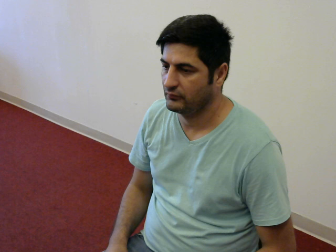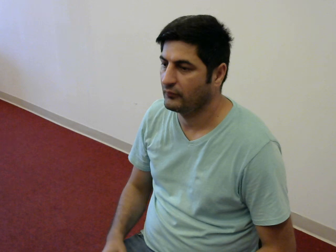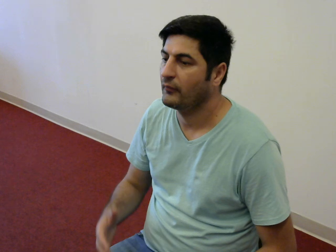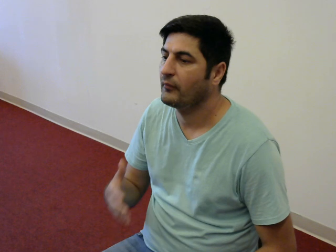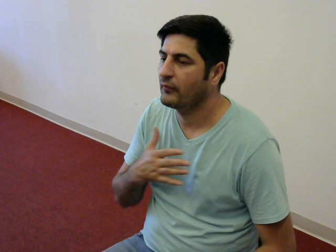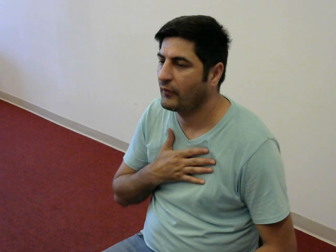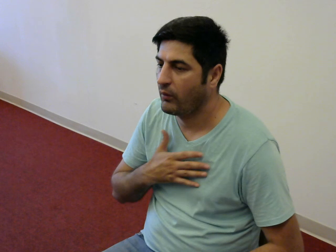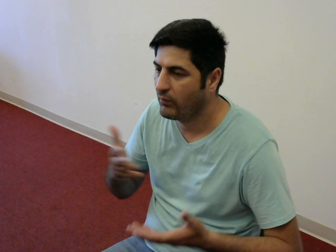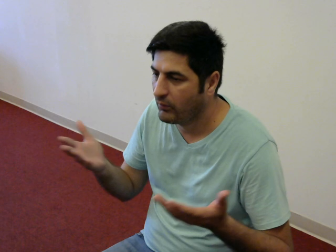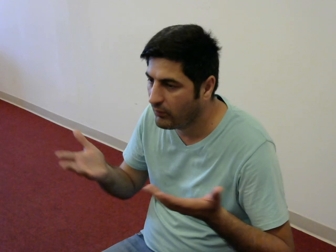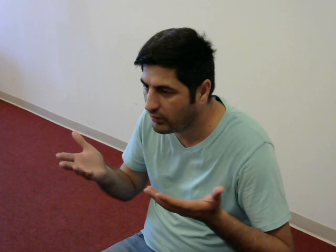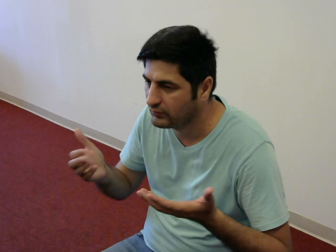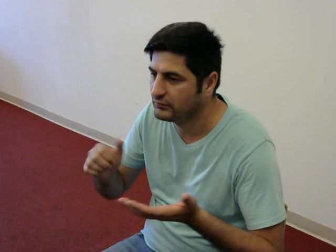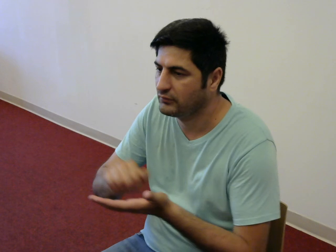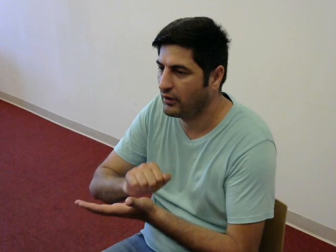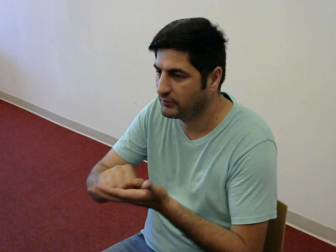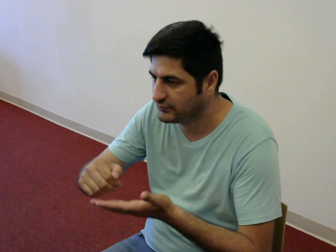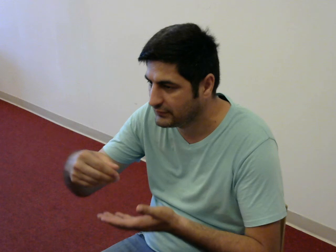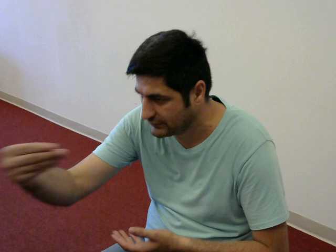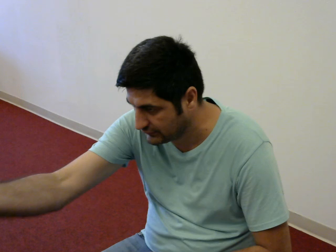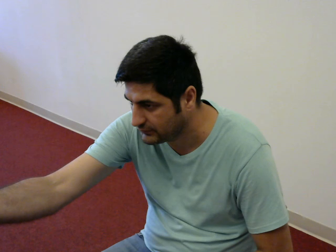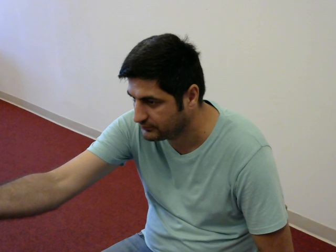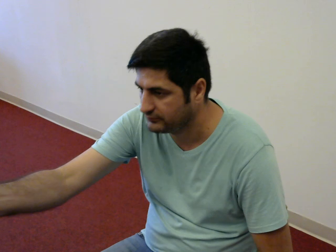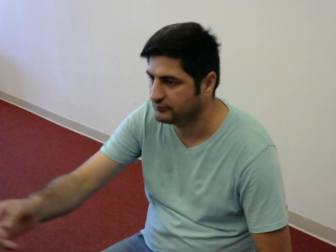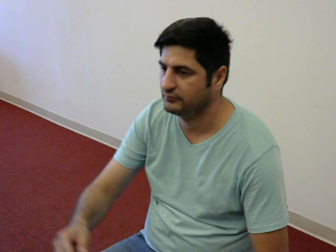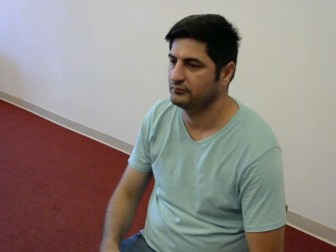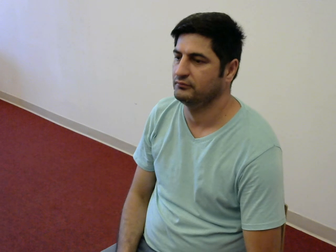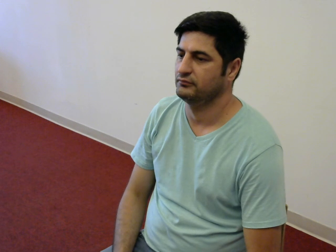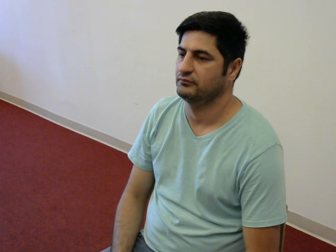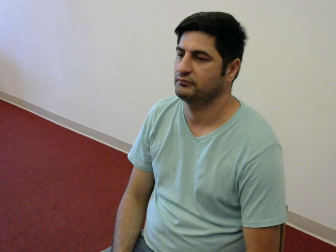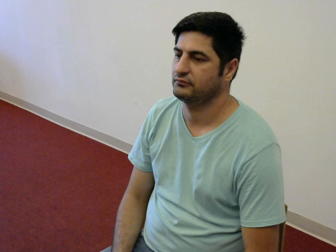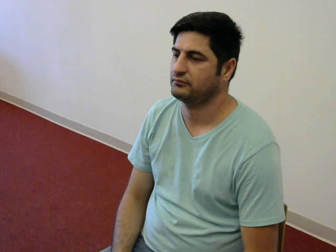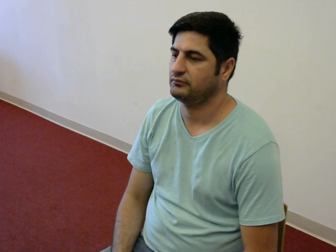Mən hansı sənədləri verməliyəm?